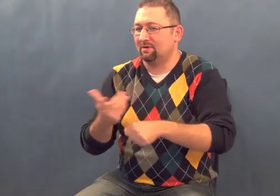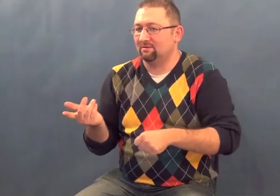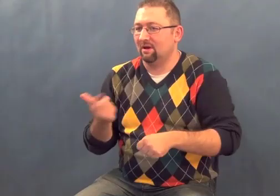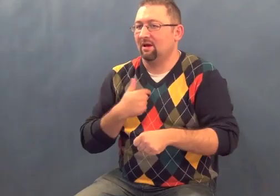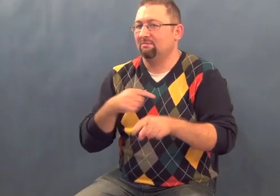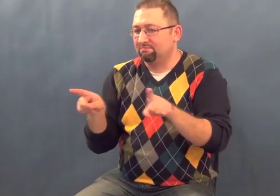Ja też.